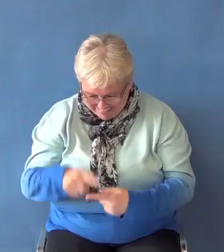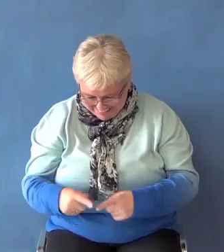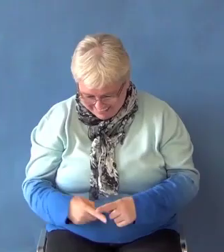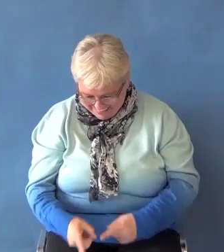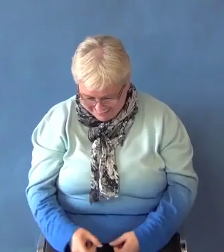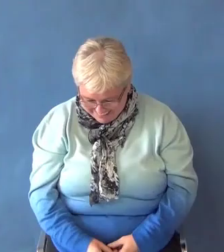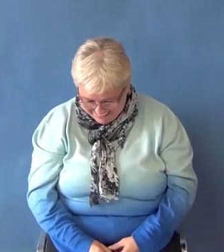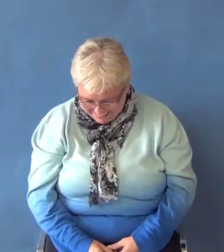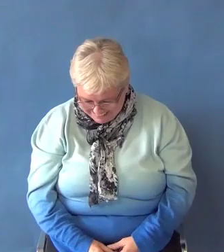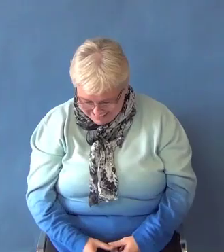Widzę, że nam nie pasuje.